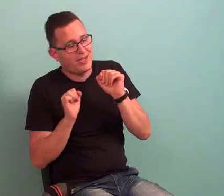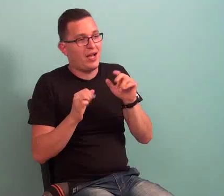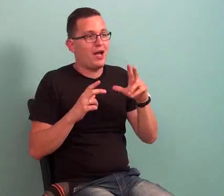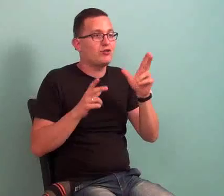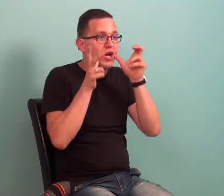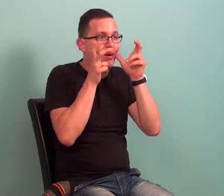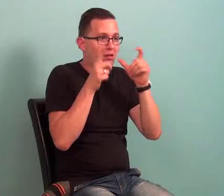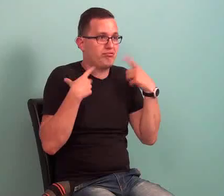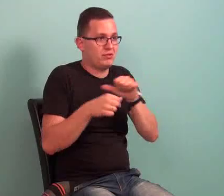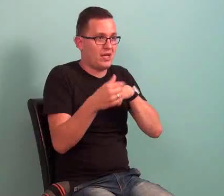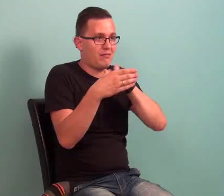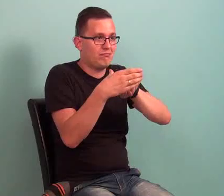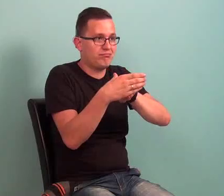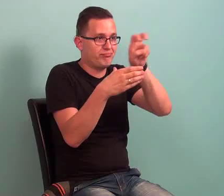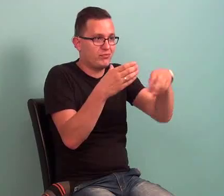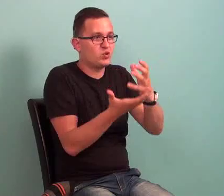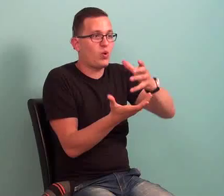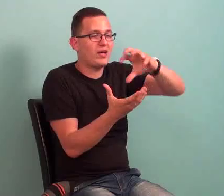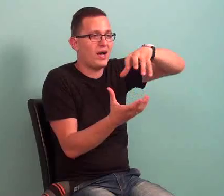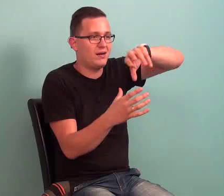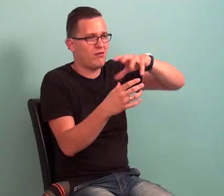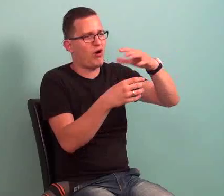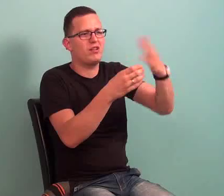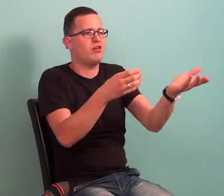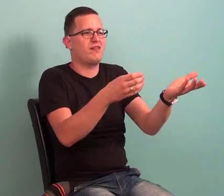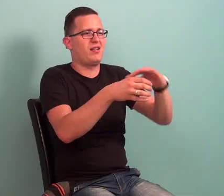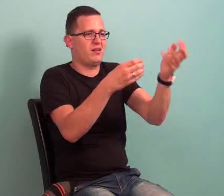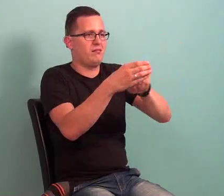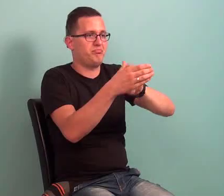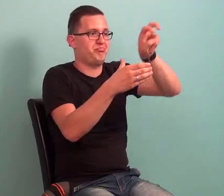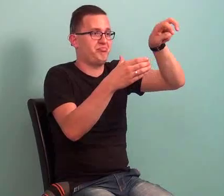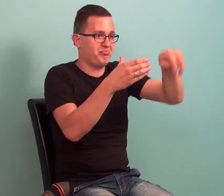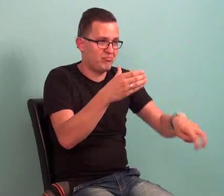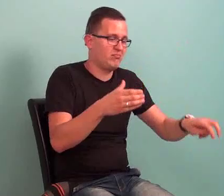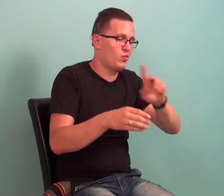Nagle żaba sama wyskakuje ze słoika, który był otwarty, żaba ucieka.